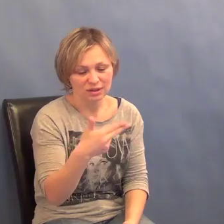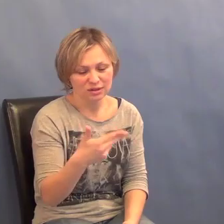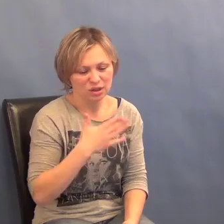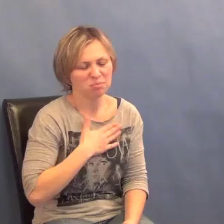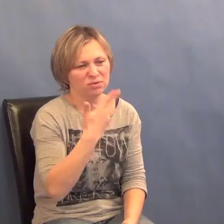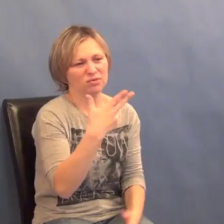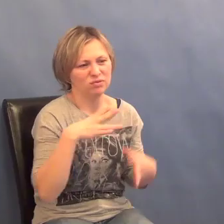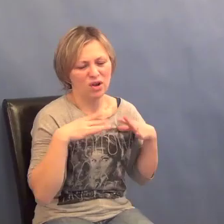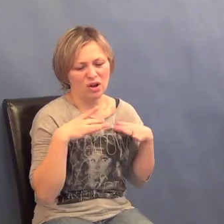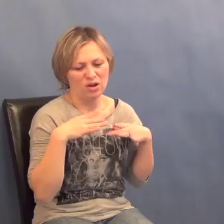Sobota i niedziela wolne.